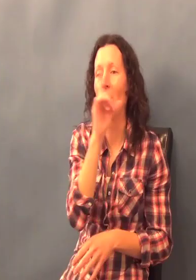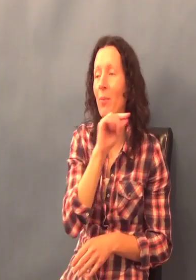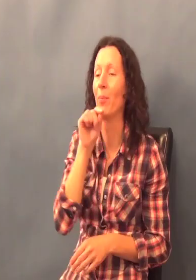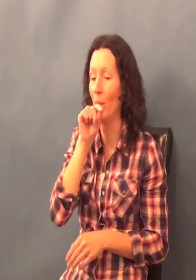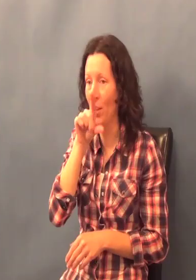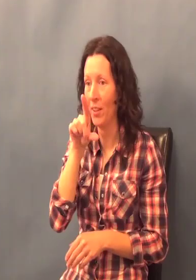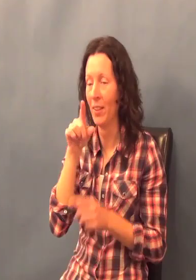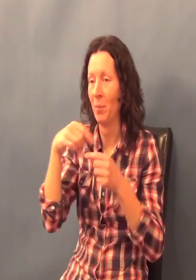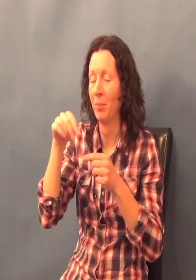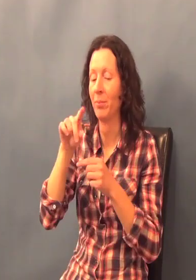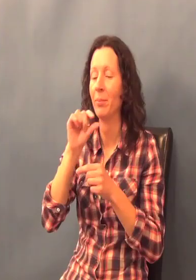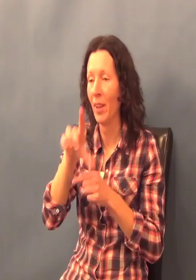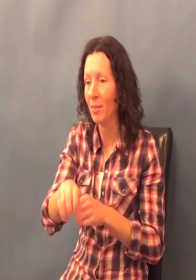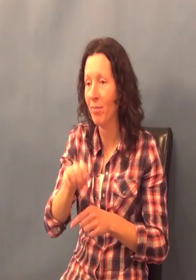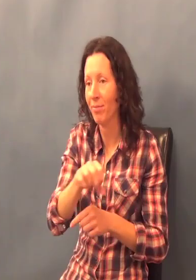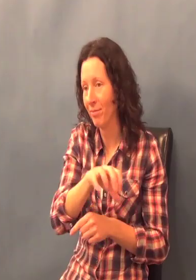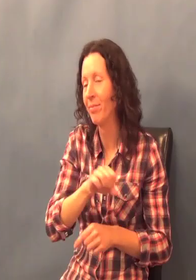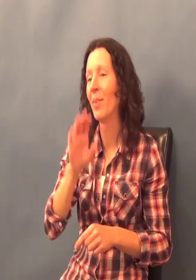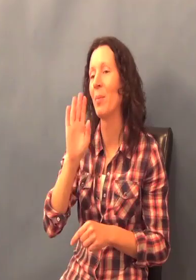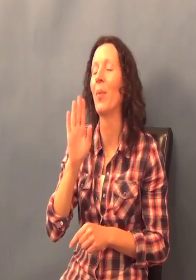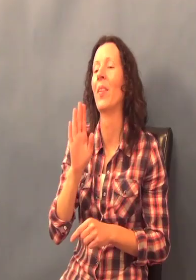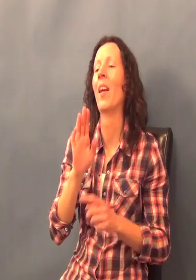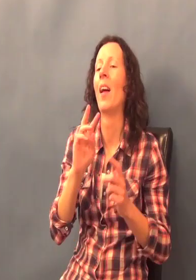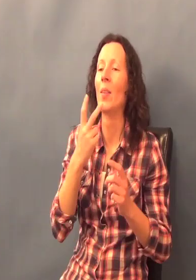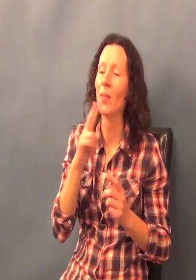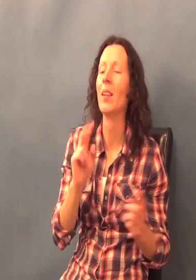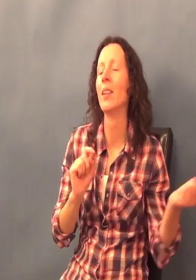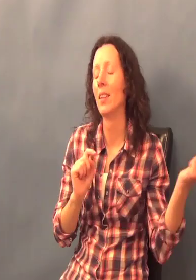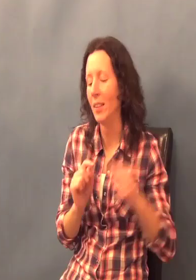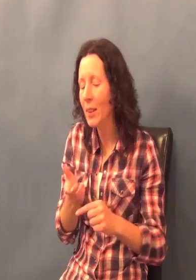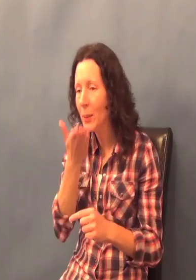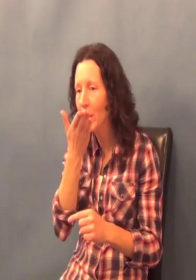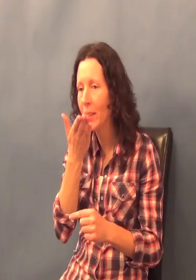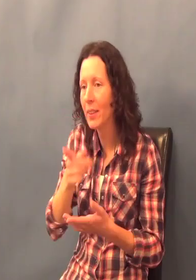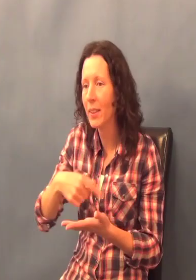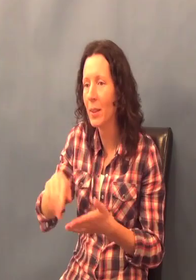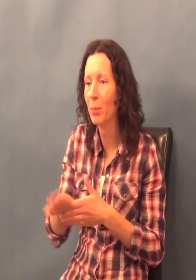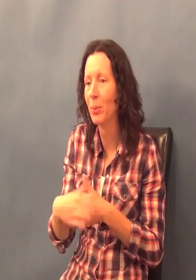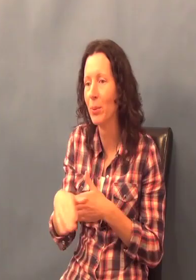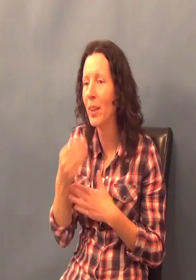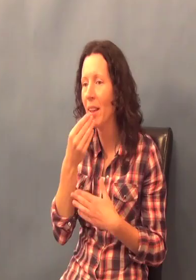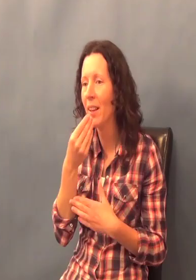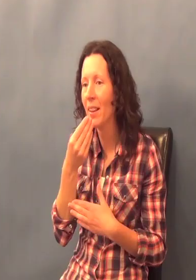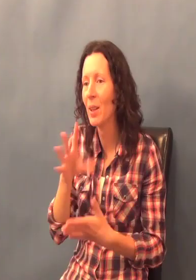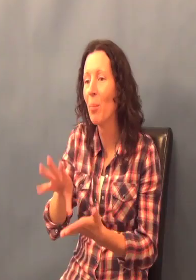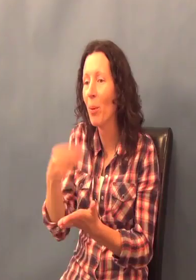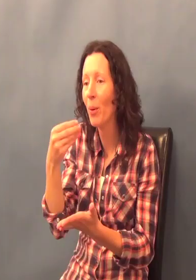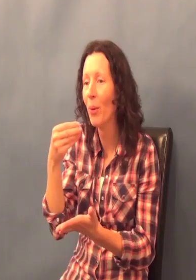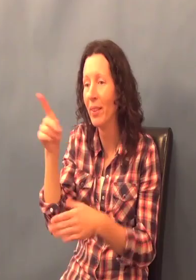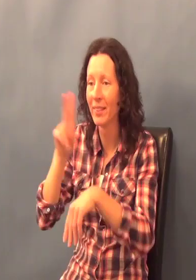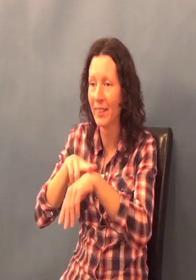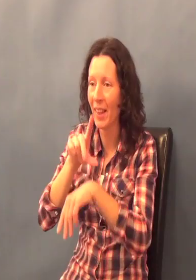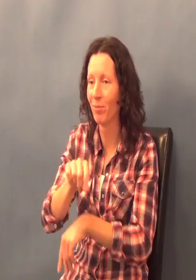Ktoś stawia miskę i odchodzi. Ptak zjada z miski. Potem za drugim razem ktoś przychodzi. Patrzy na miskę - zniknęło, pusta miska, zostało zjedzone.